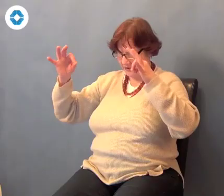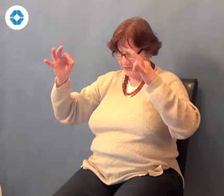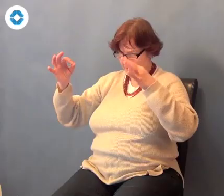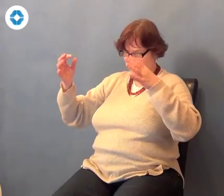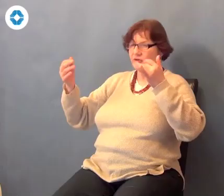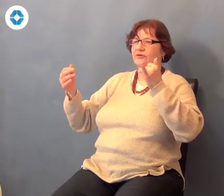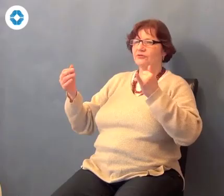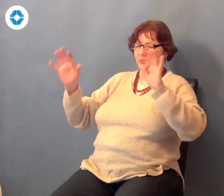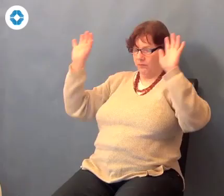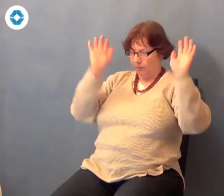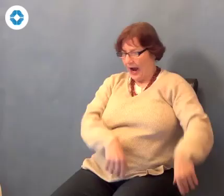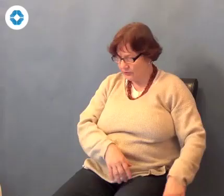Dziecko spada.